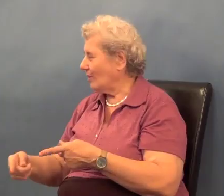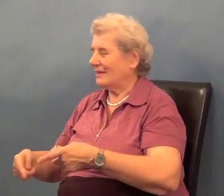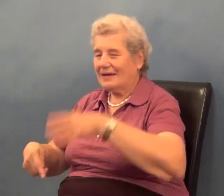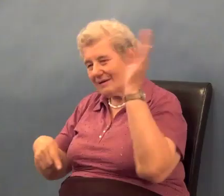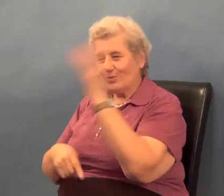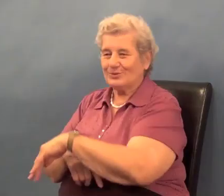Dobra.